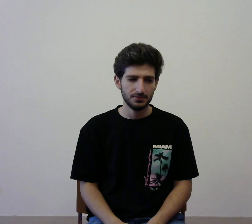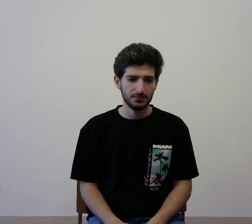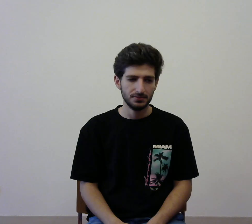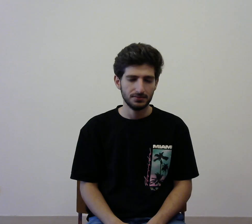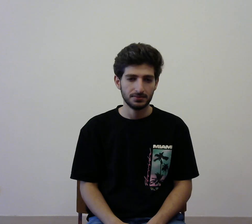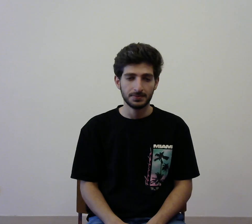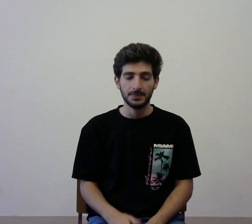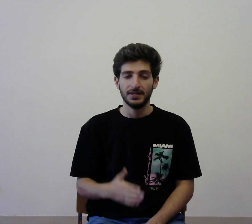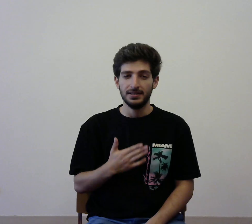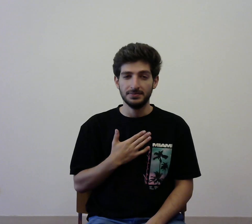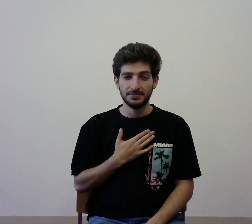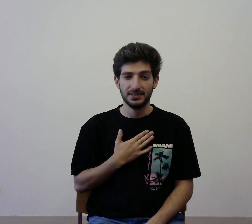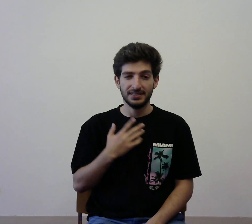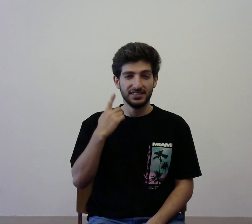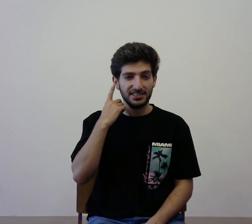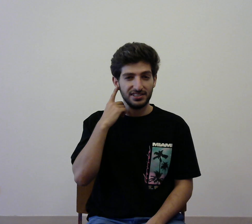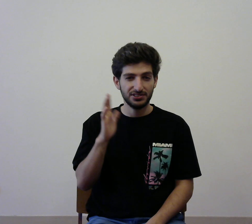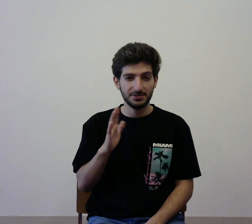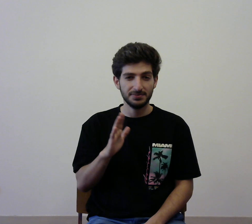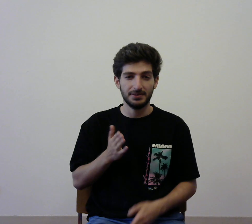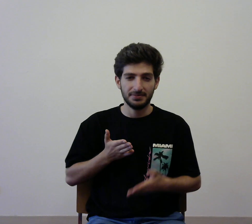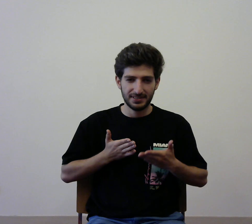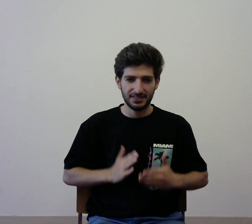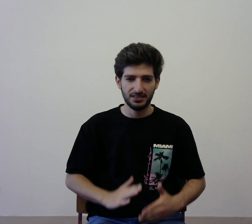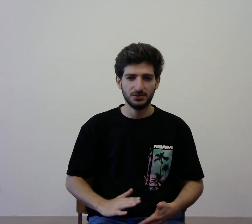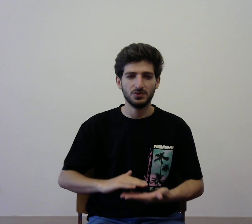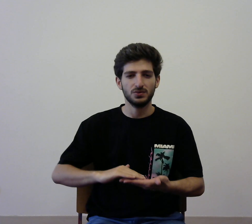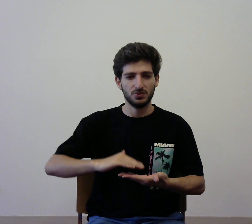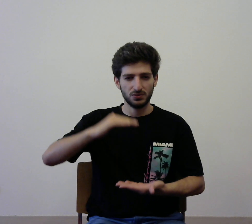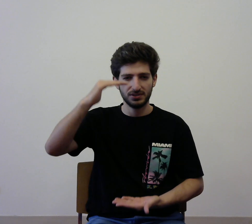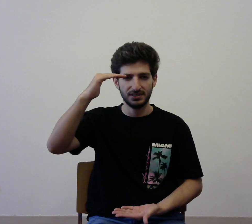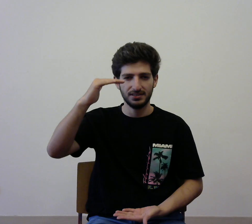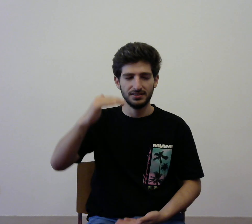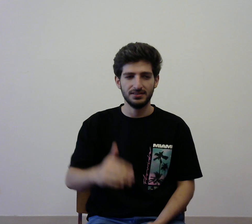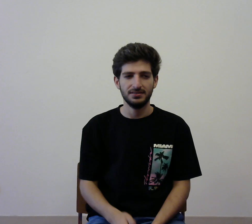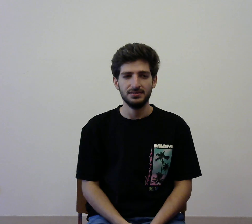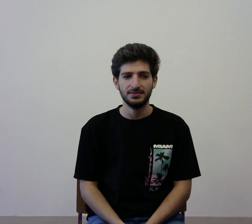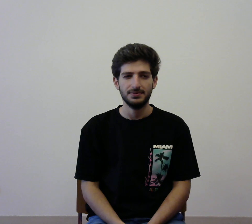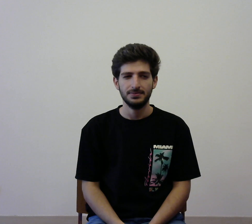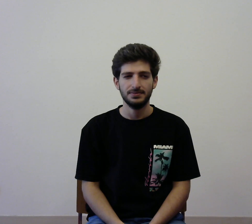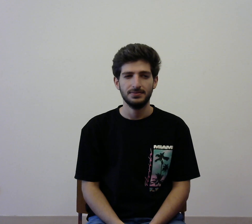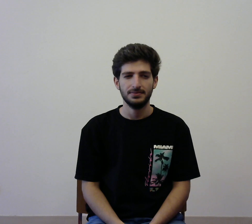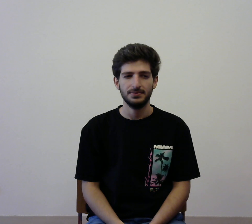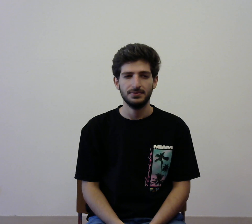Mənim eşitmə məhdudiyyətim anadangəlmədir